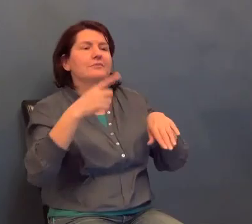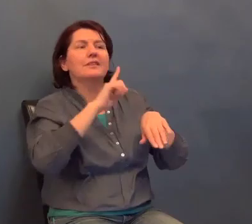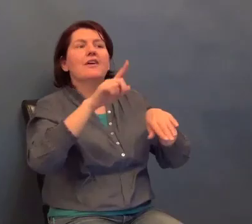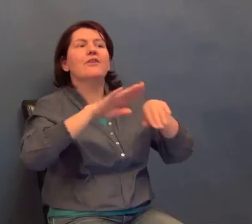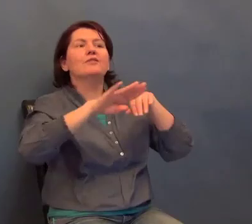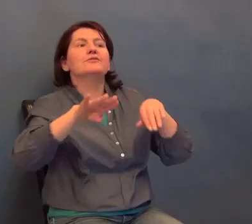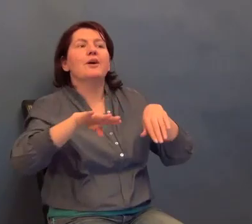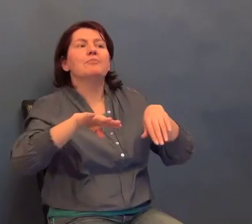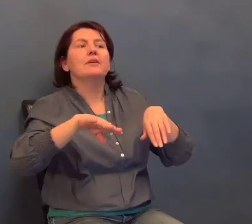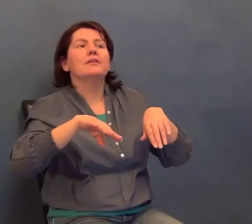Nie wolno. Musi być osobno.